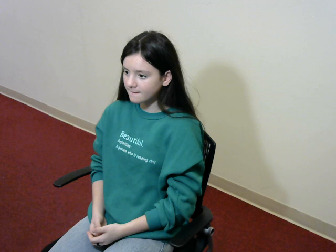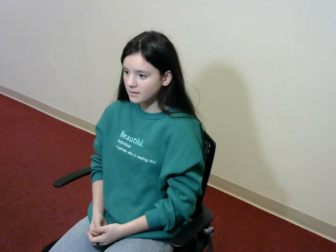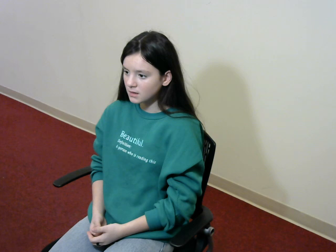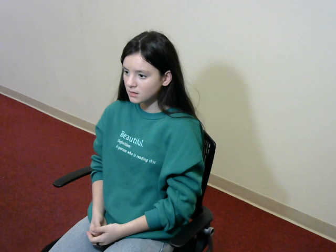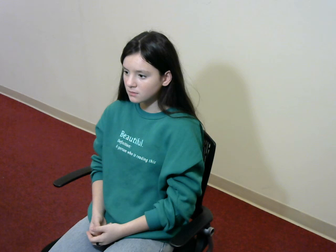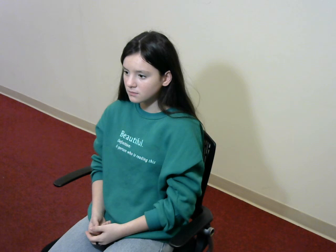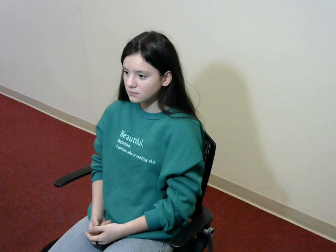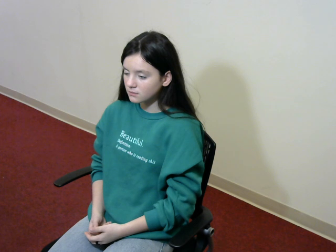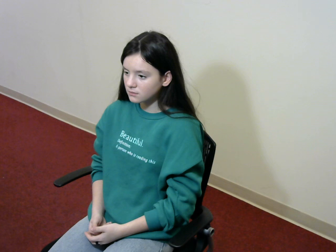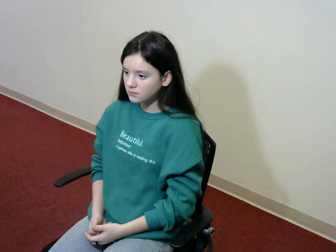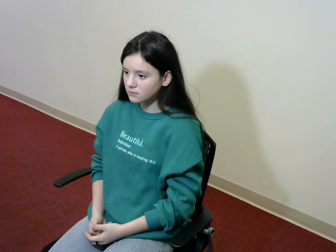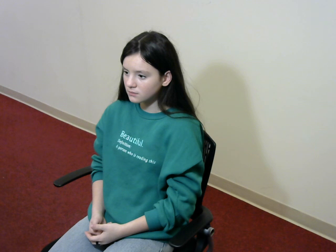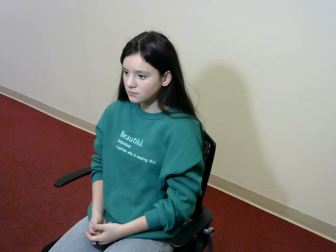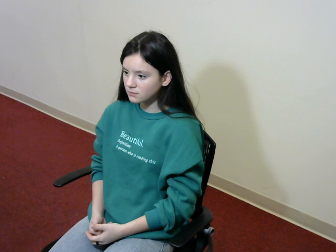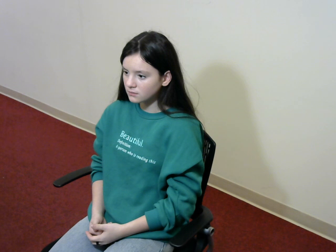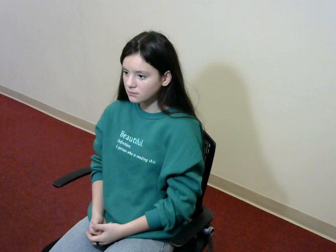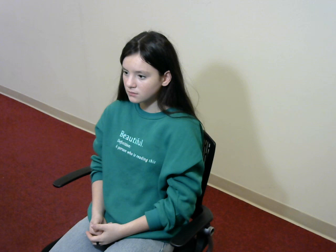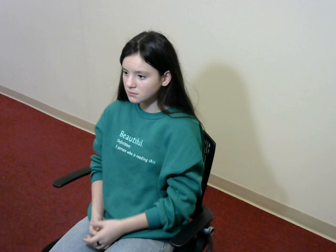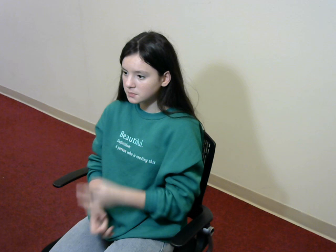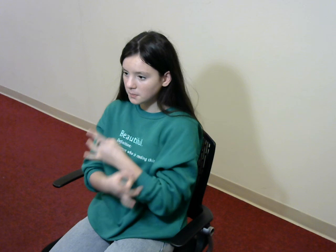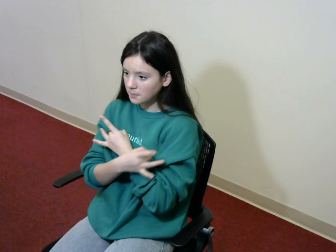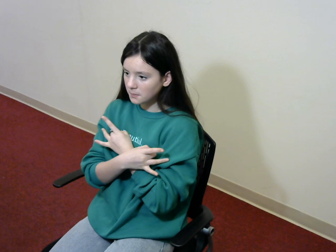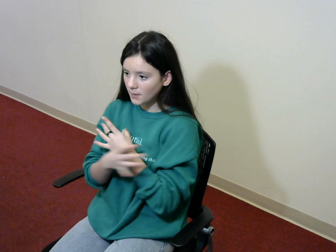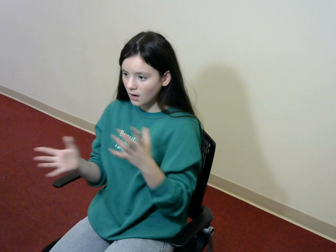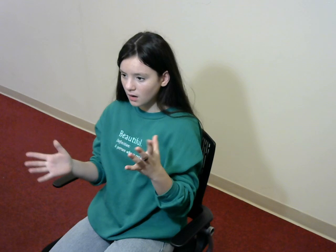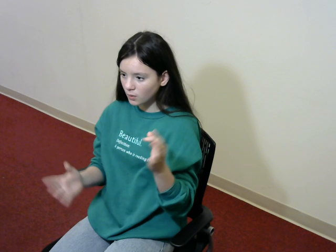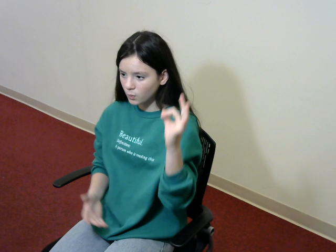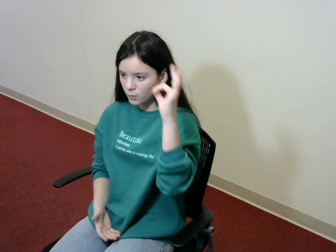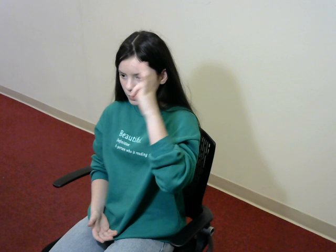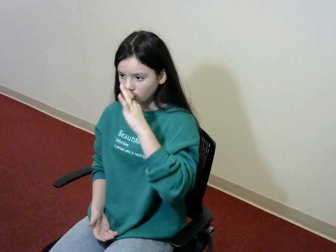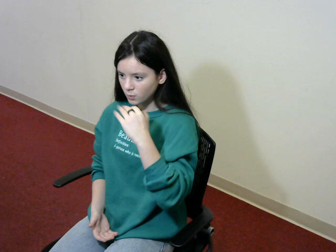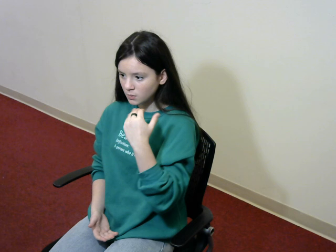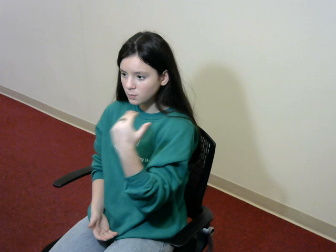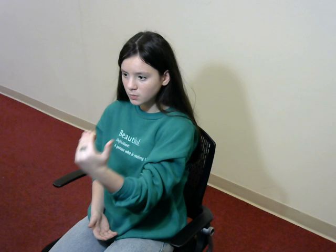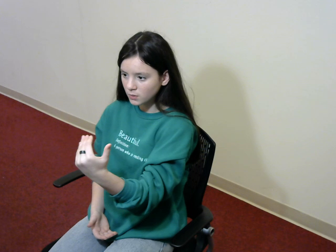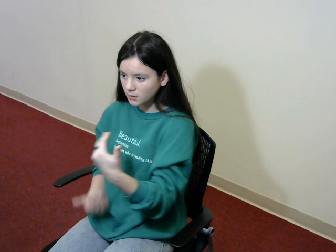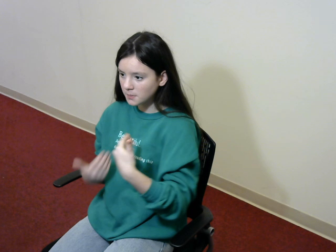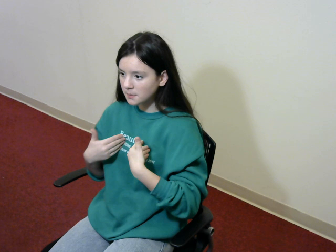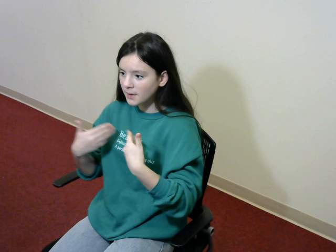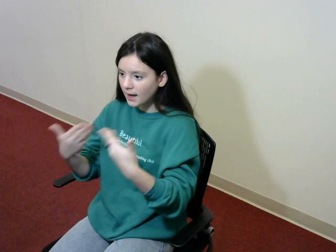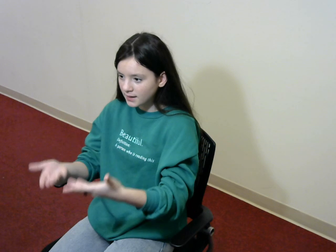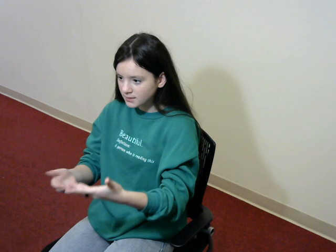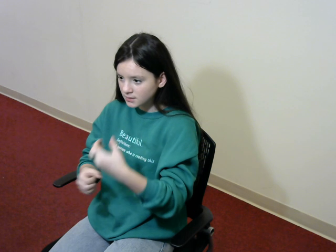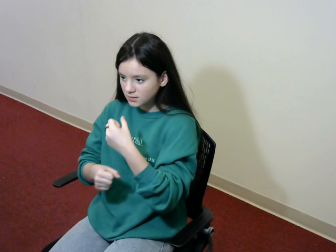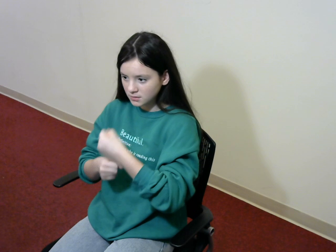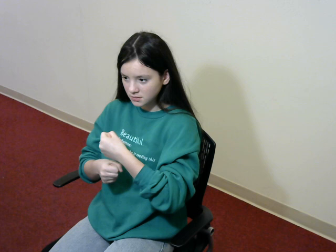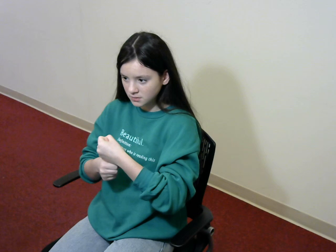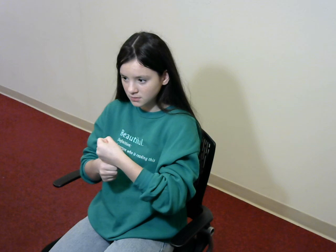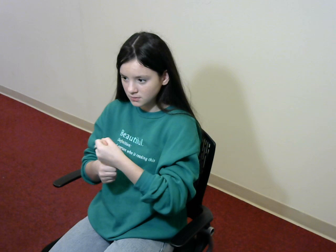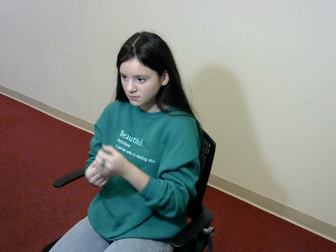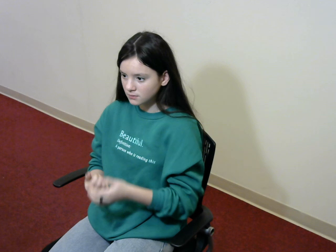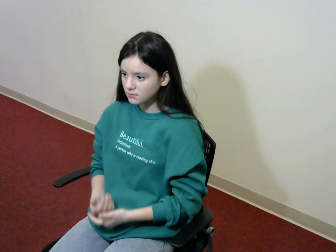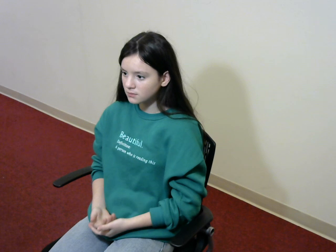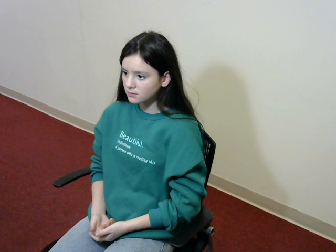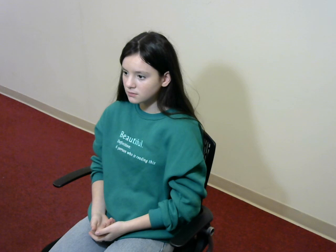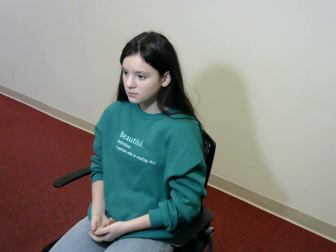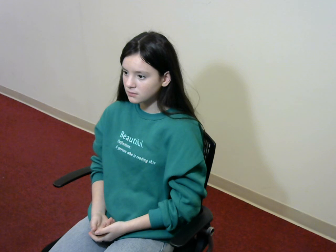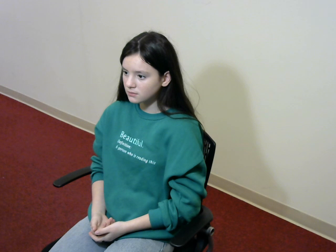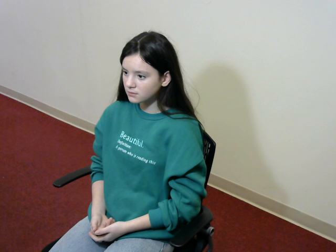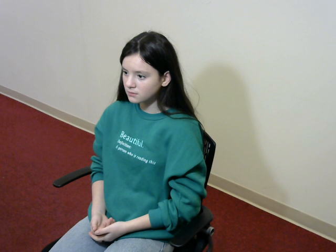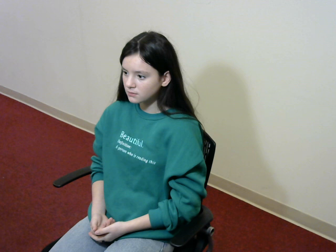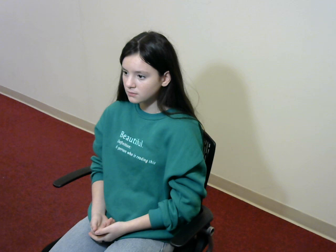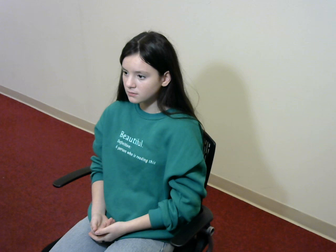Bayram münasibətilə sizi təbrik edirəm